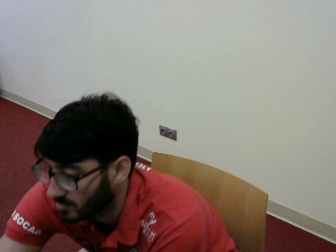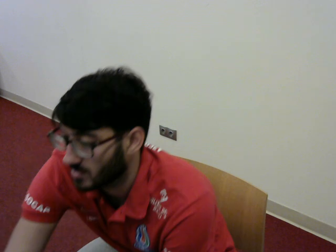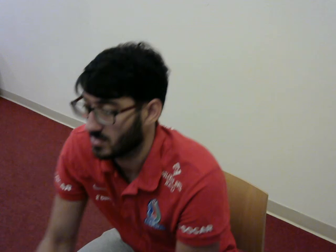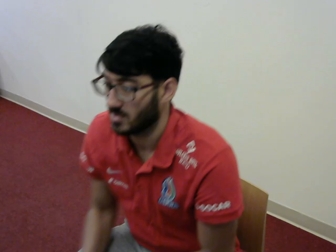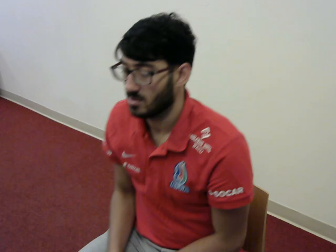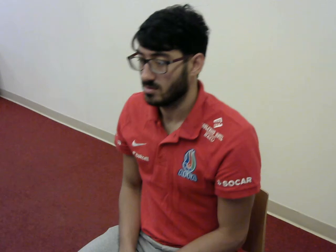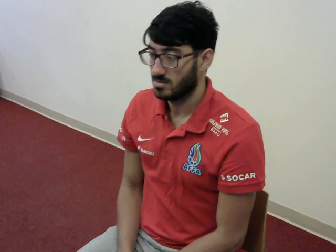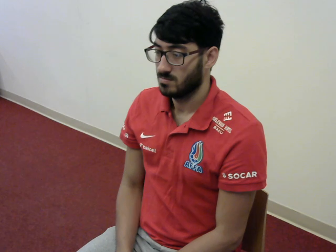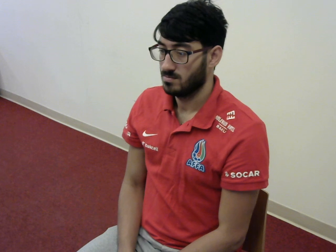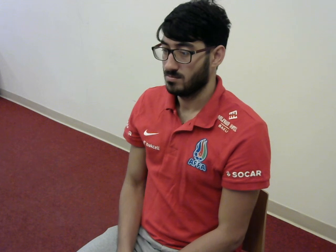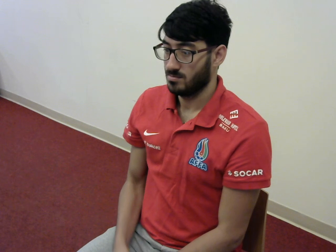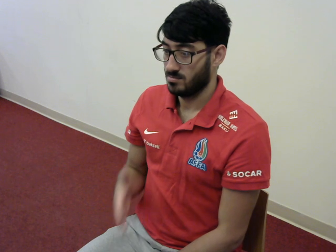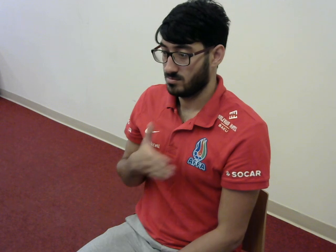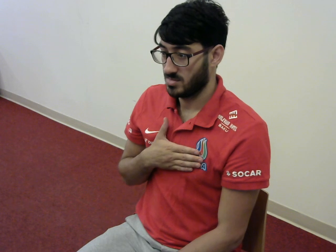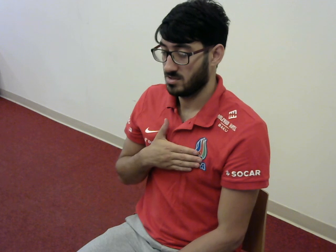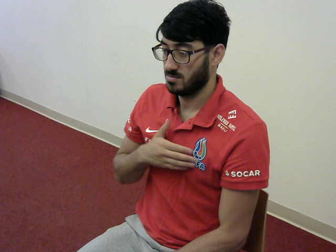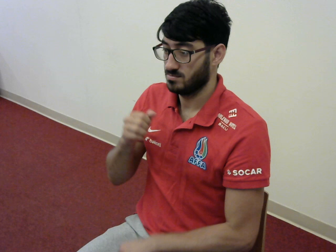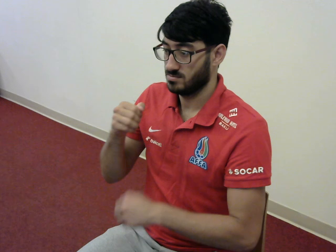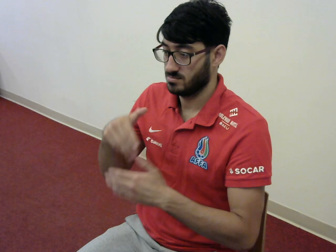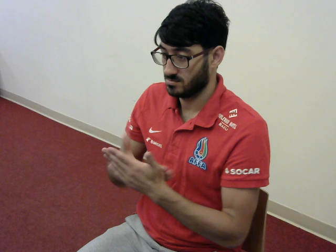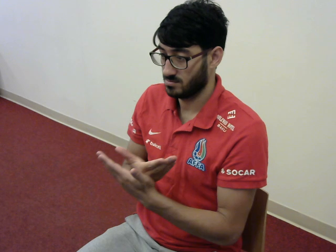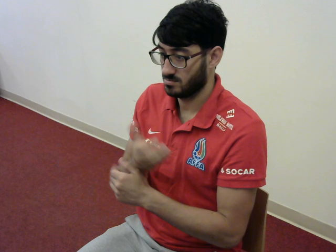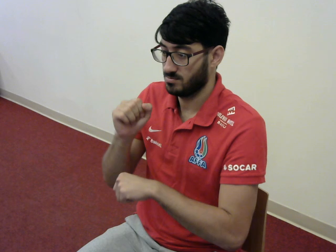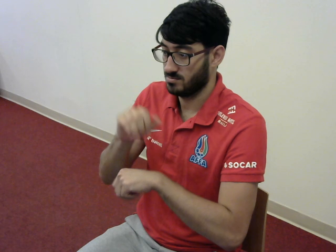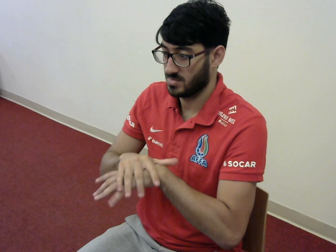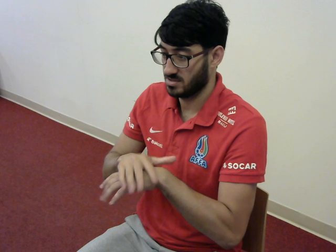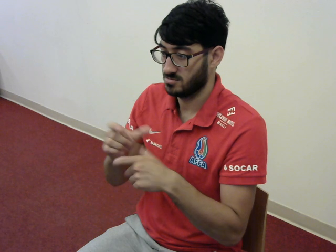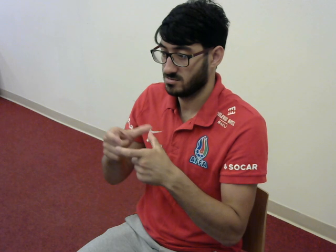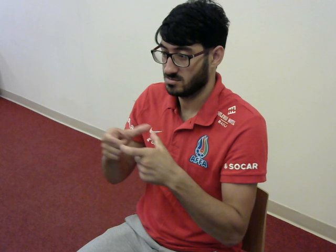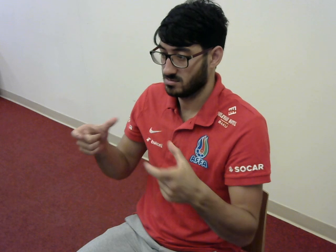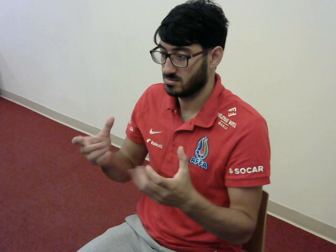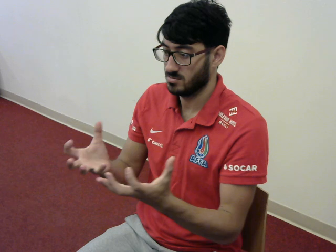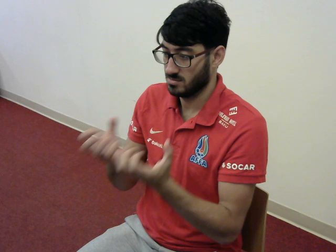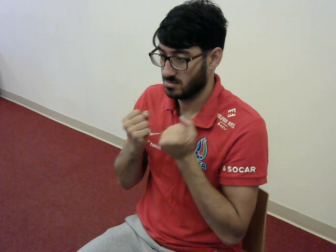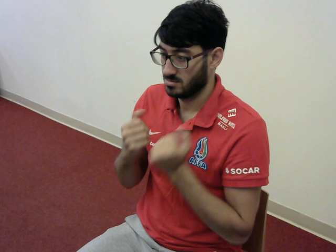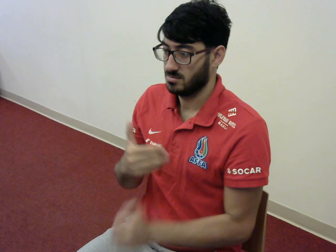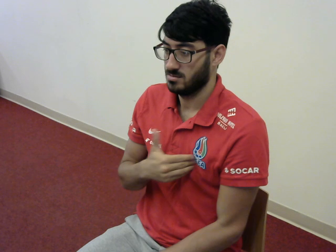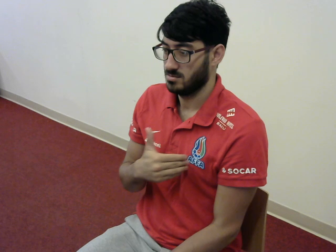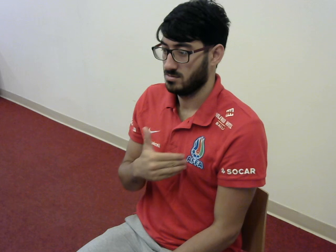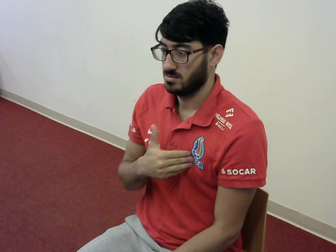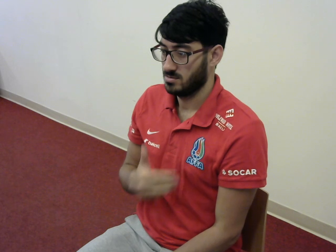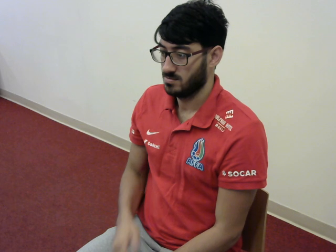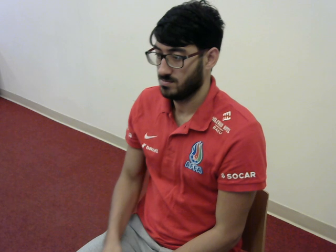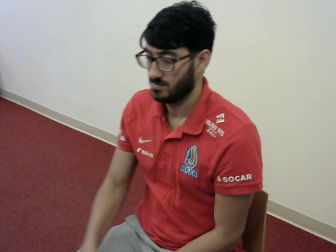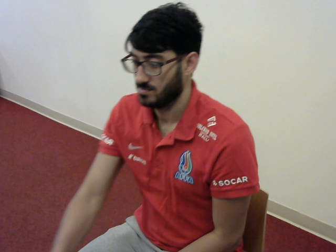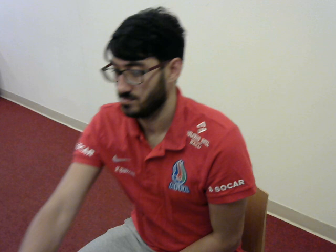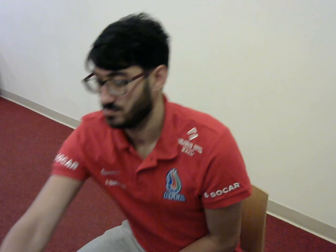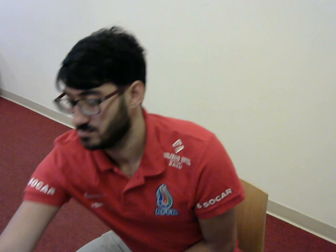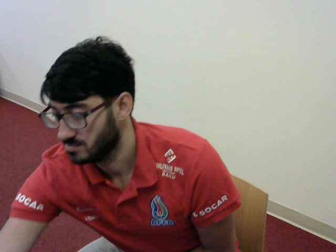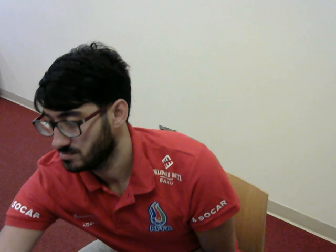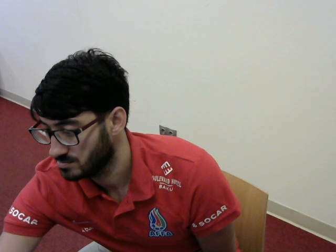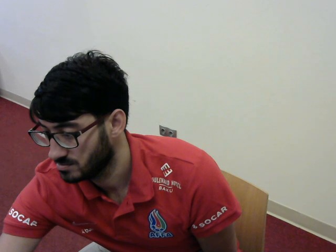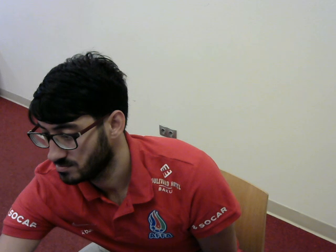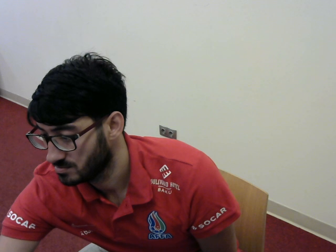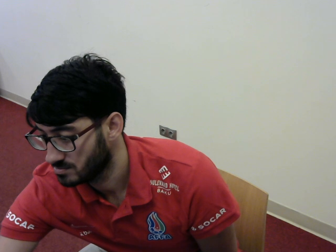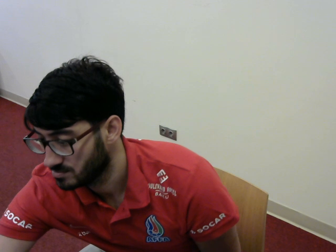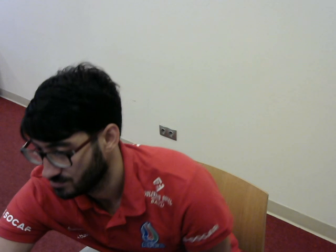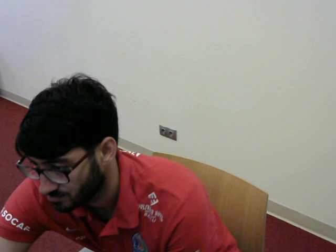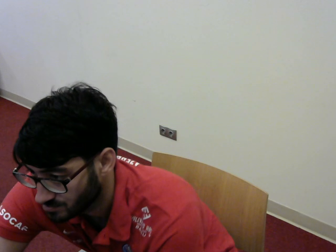Mən yeni bank kartı götürmək istəyirəm